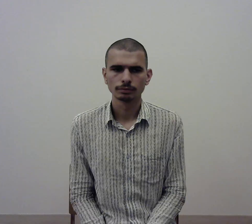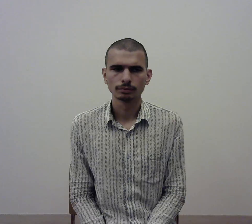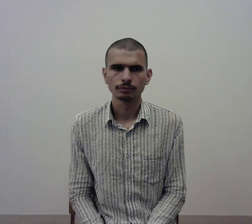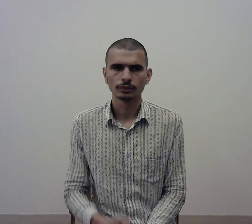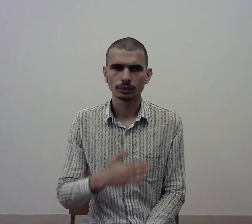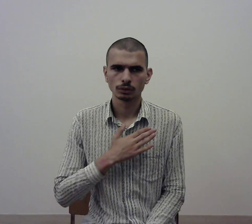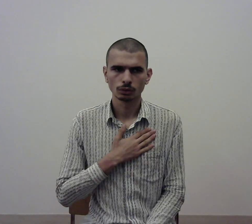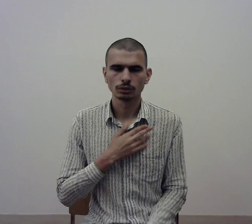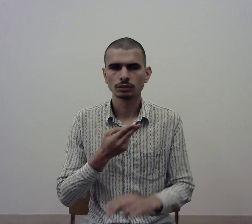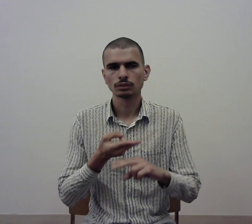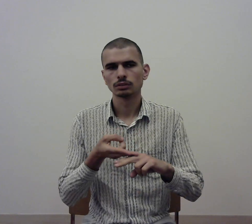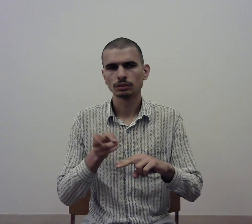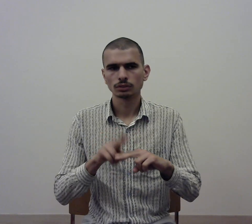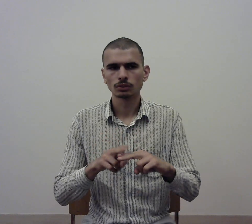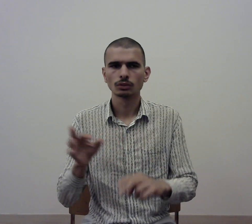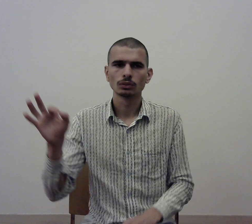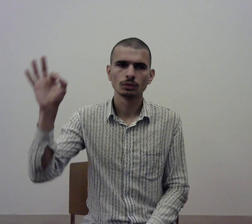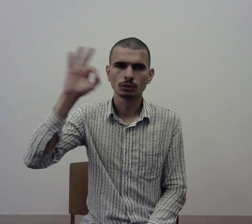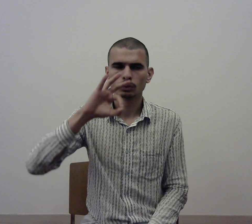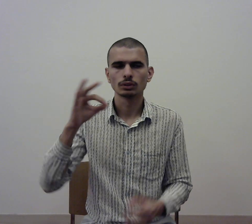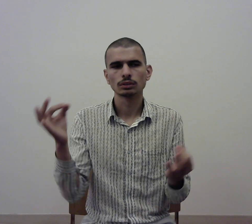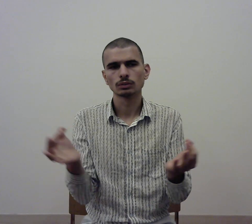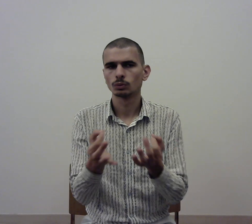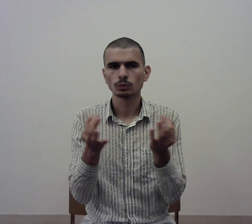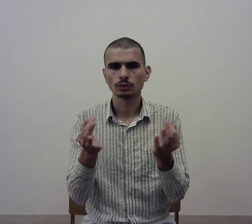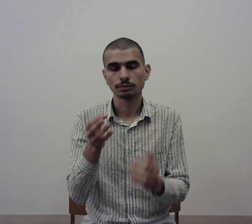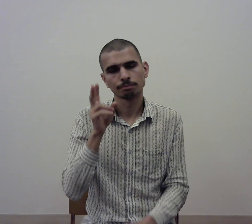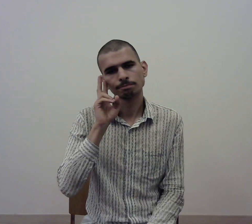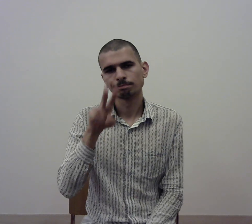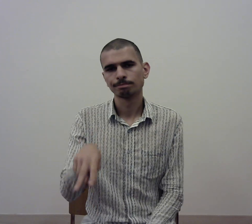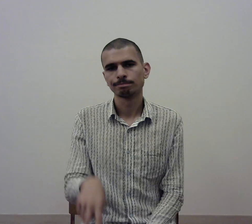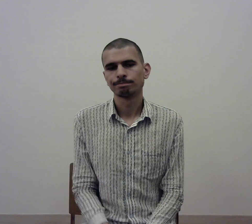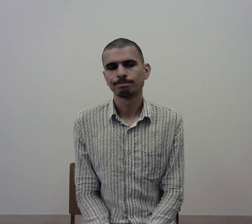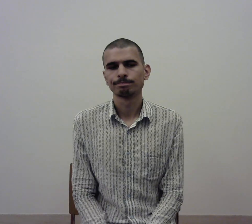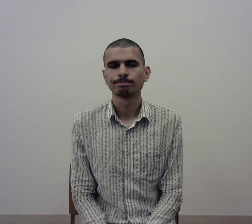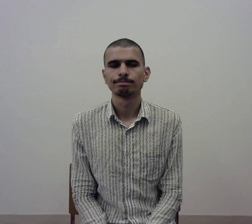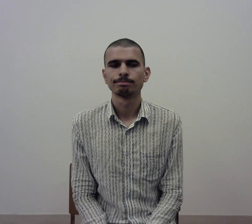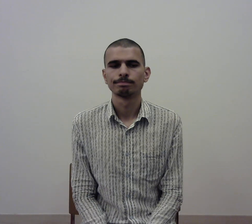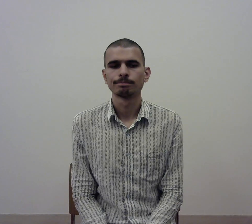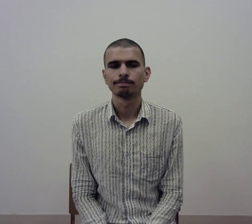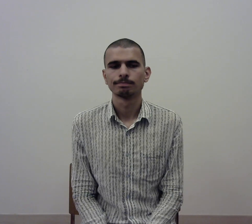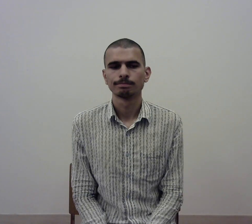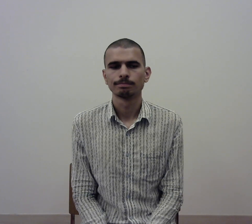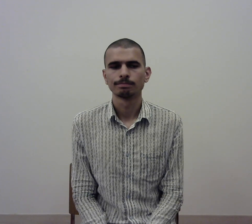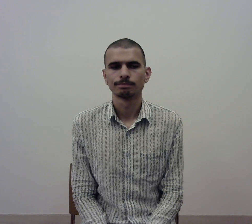Mən bu barədə heç nə bilmirəm